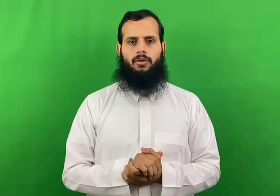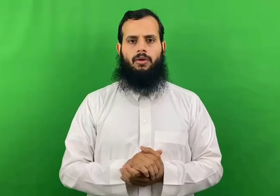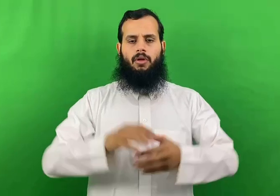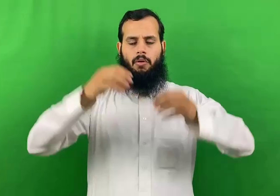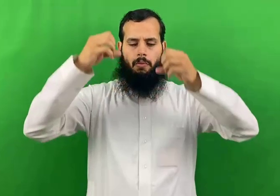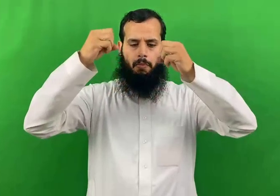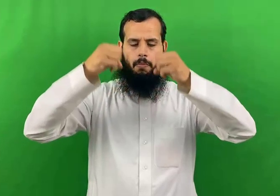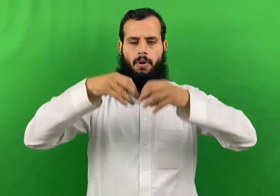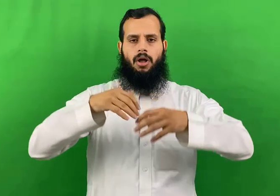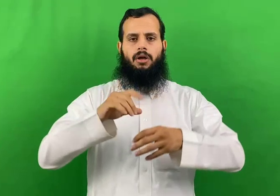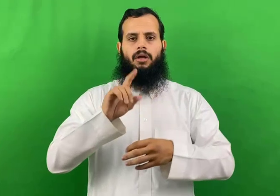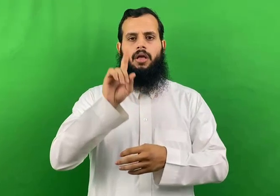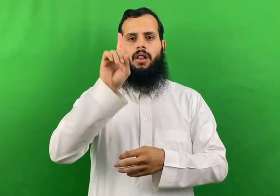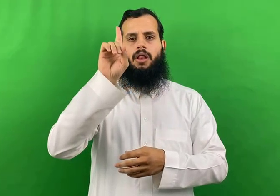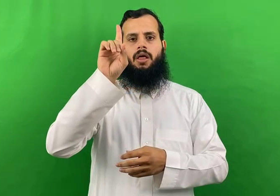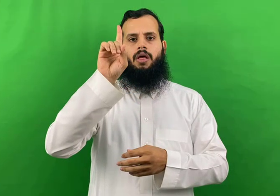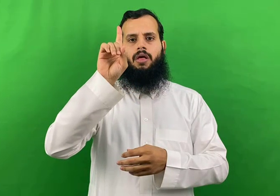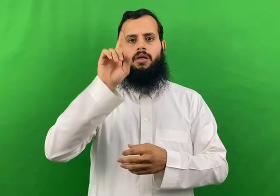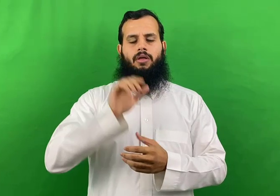بارك الله